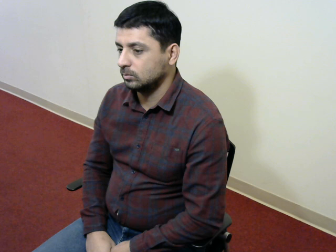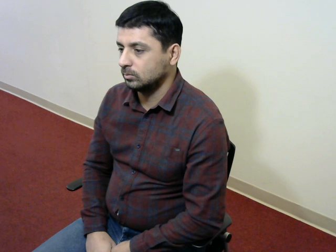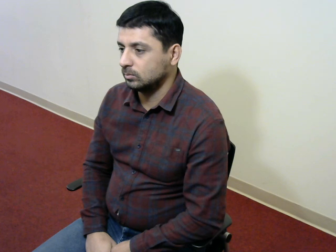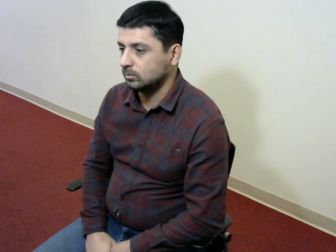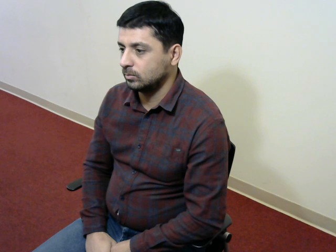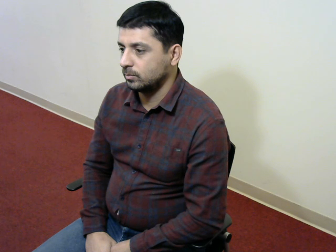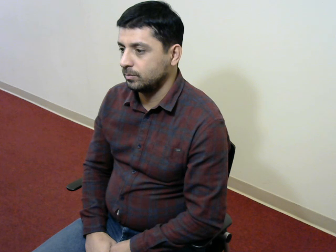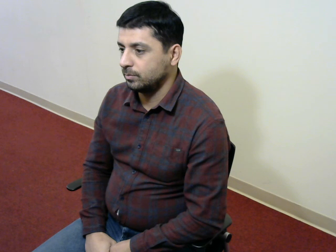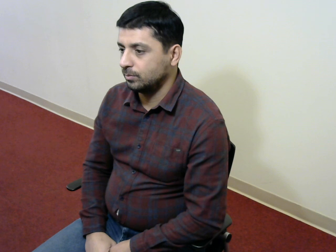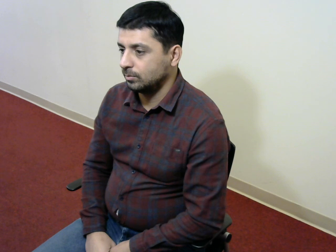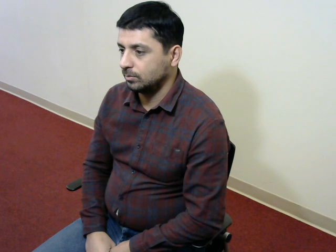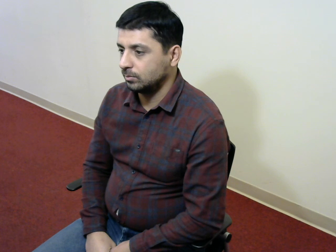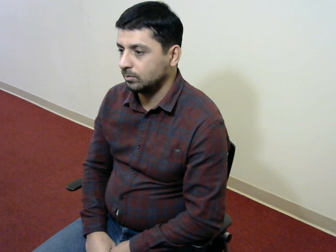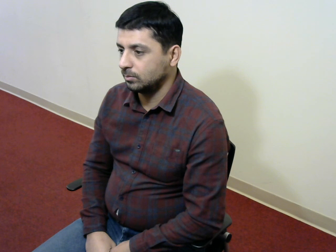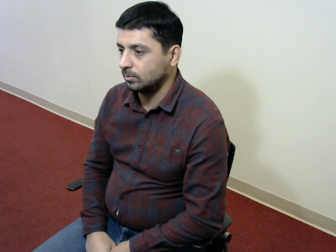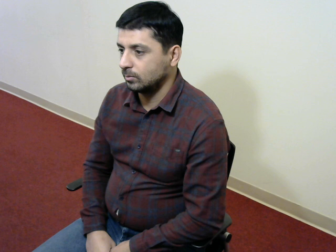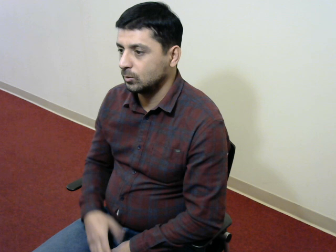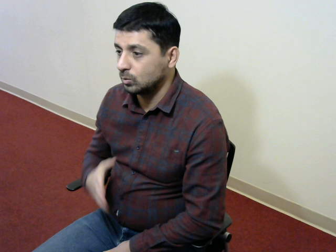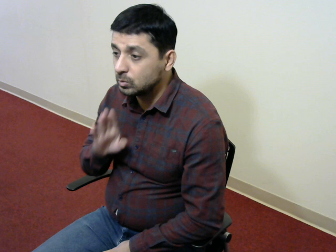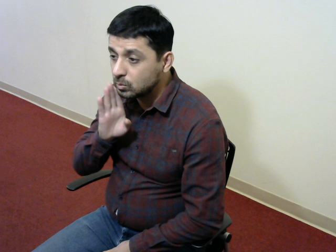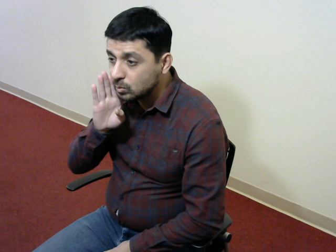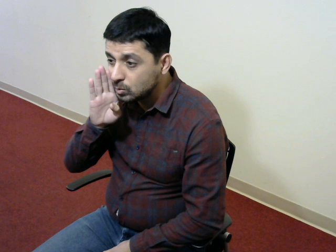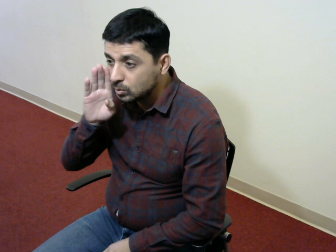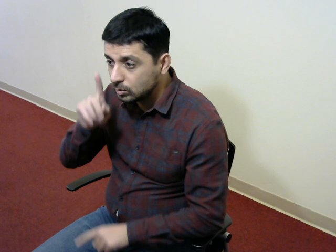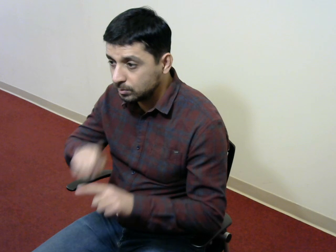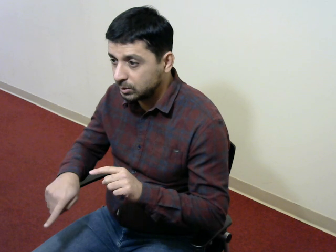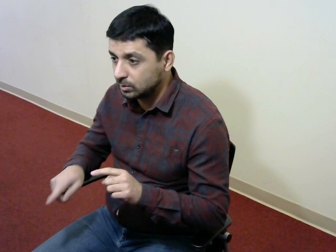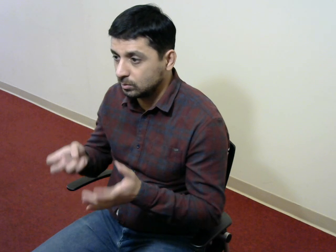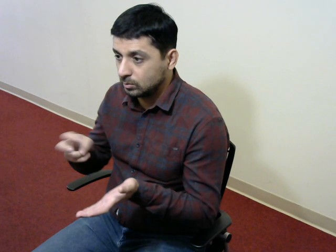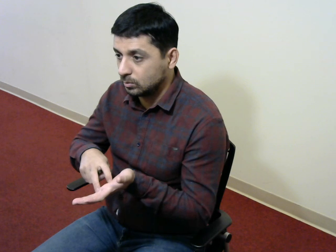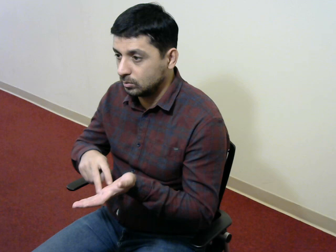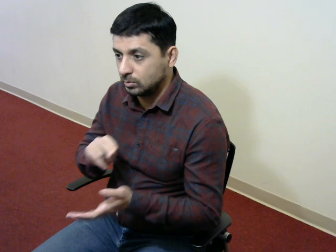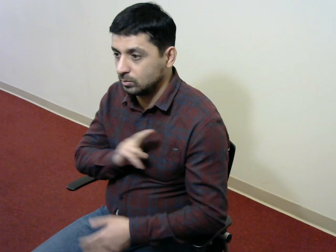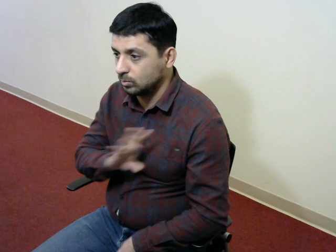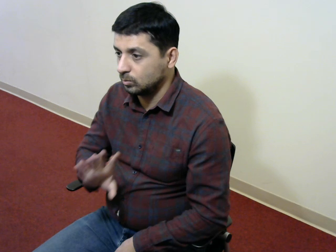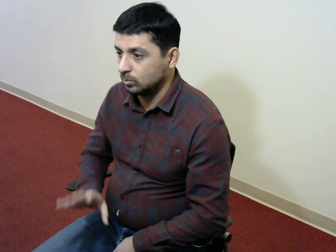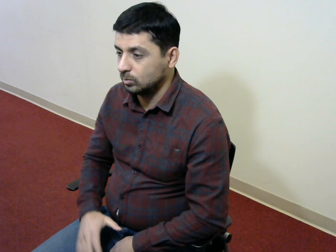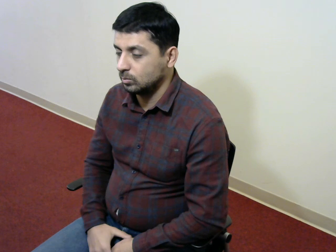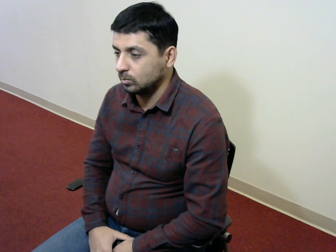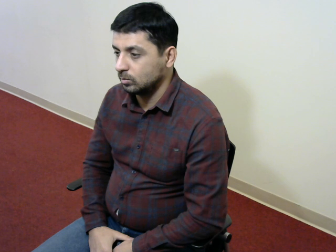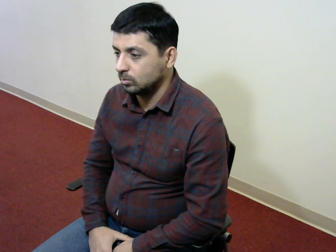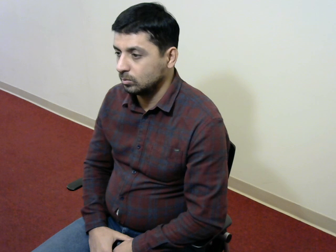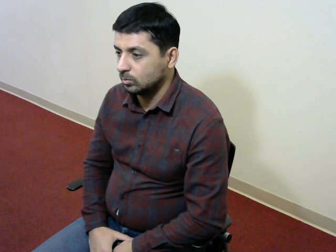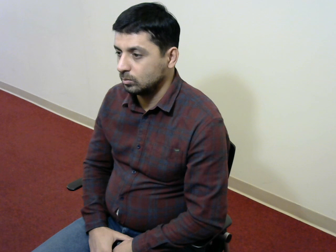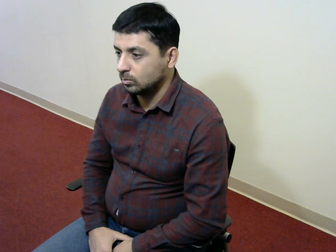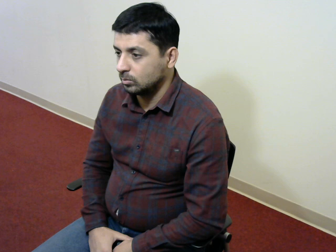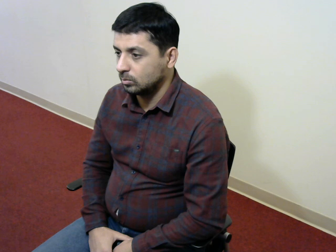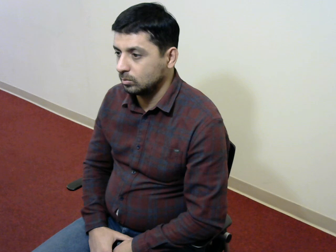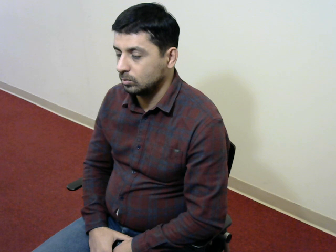Mən səhərlər tez durmağı sevmirəm